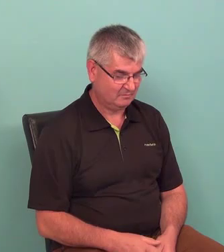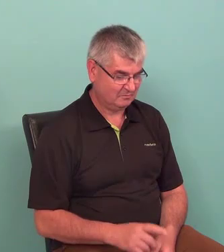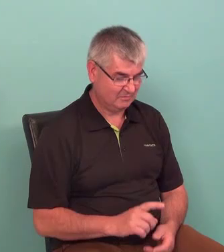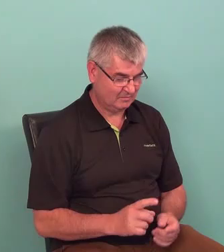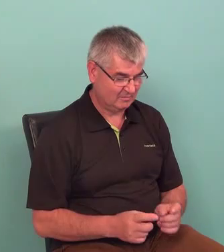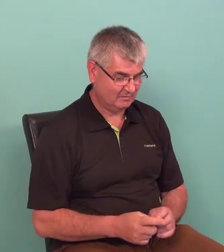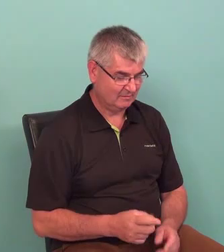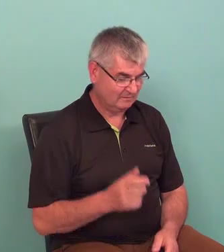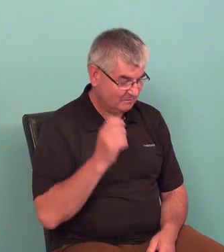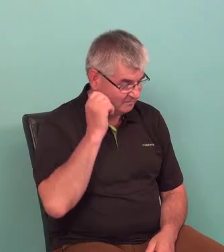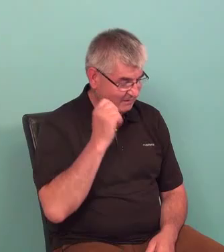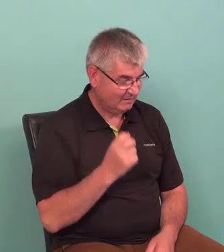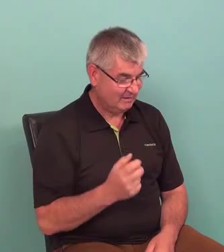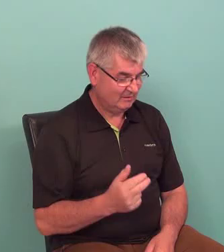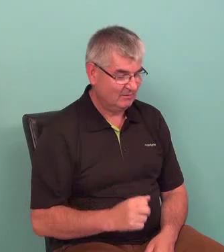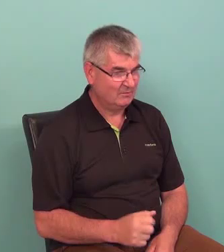Spotkanie z dziewczyną, z Anną.